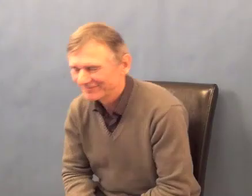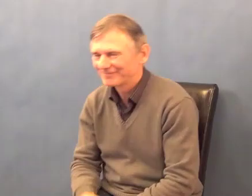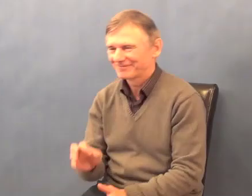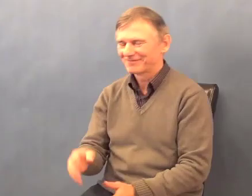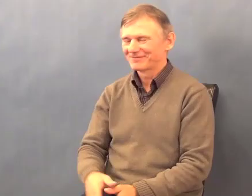Okej.